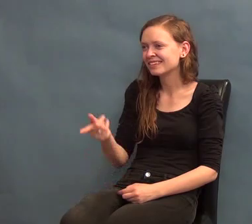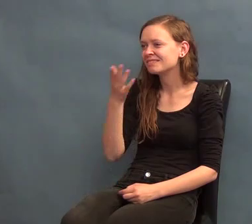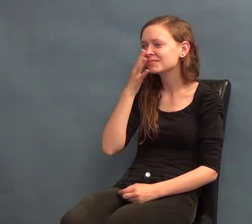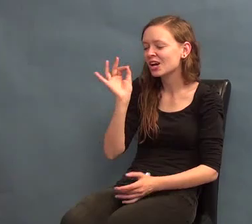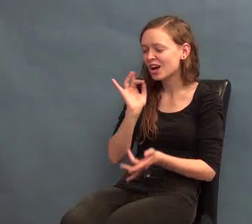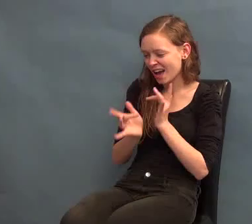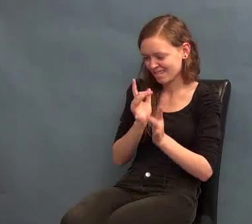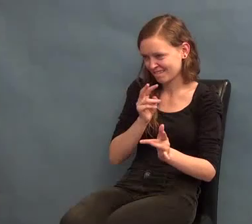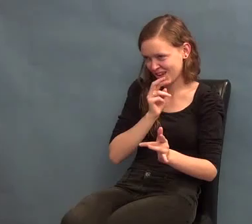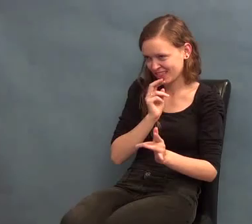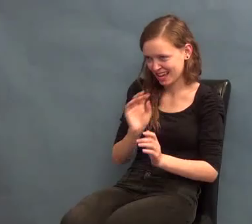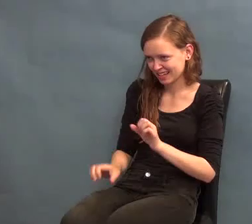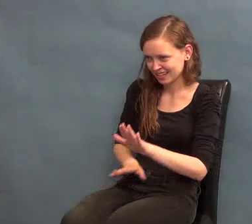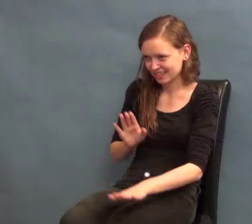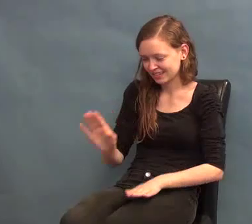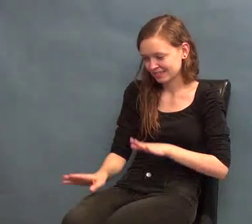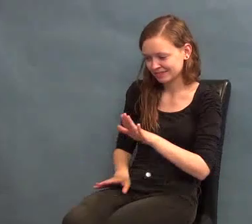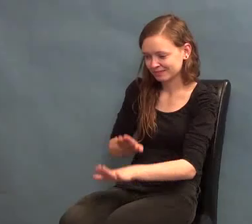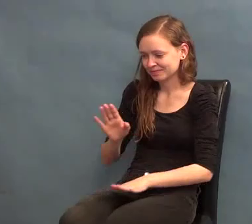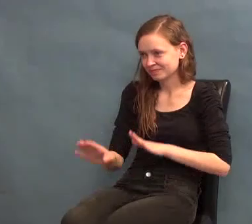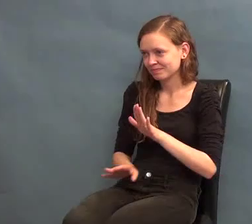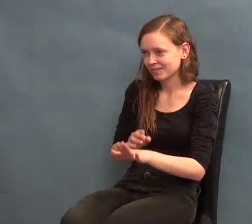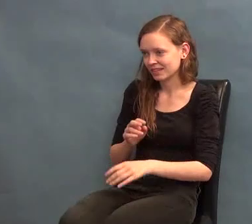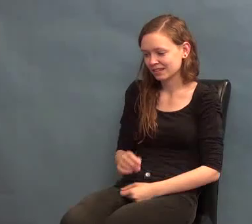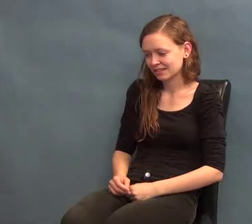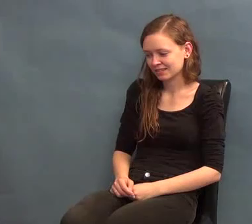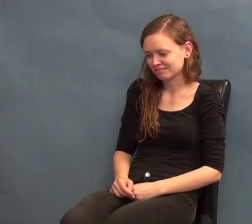To wygląda jak rower wodny.